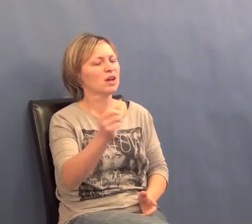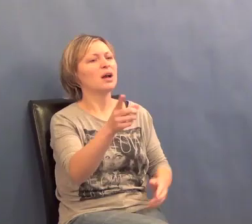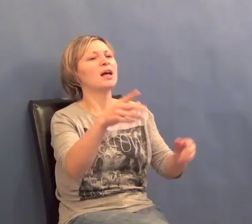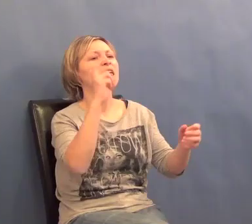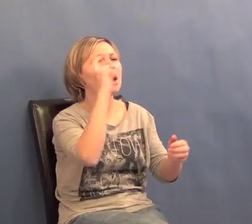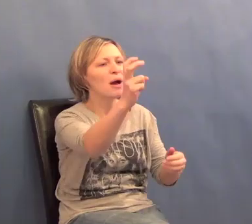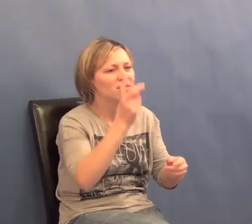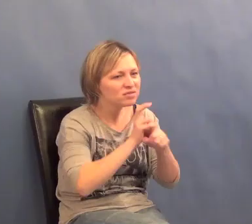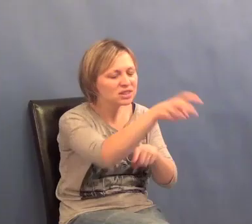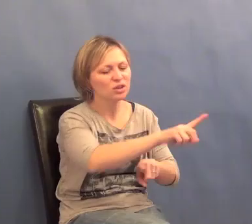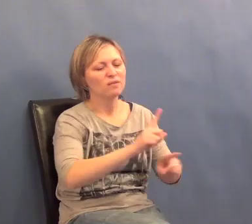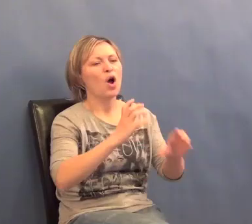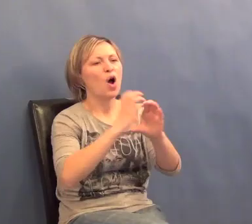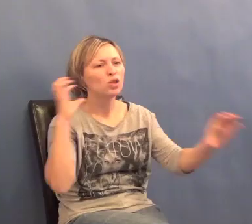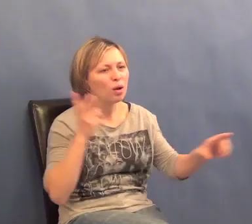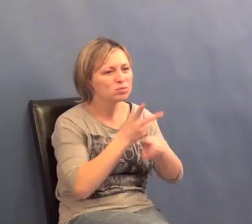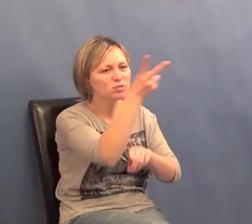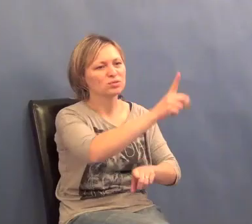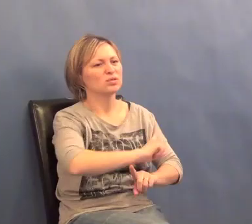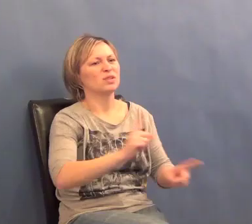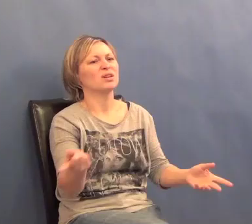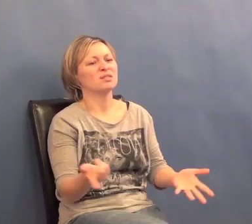Nie wolno wsiadać do tramwaju, do autobusu.